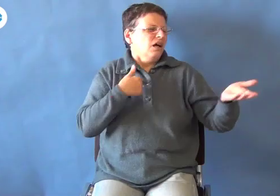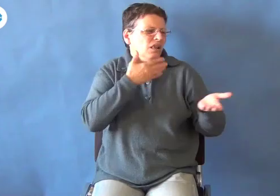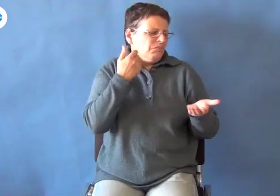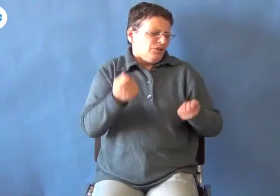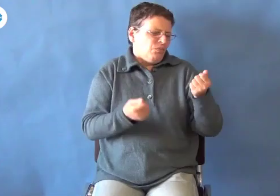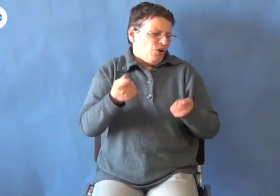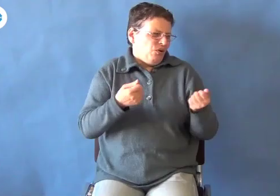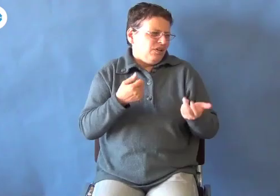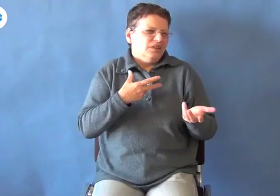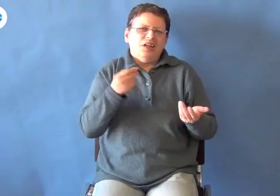Nie mam samochodu.